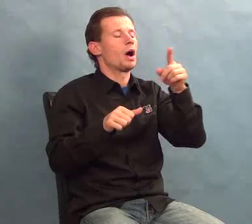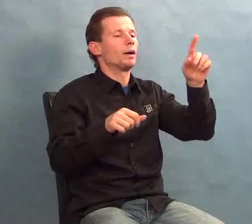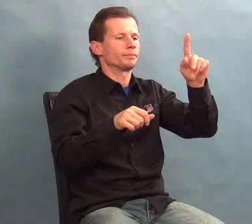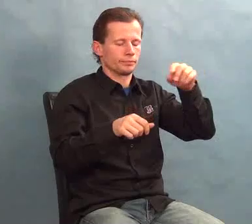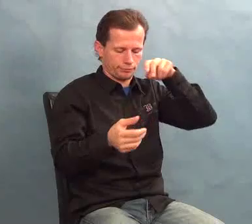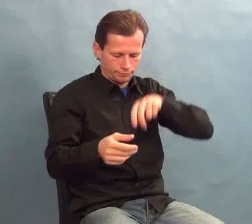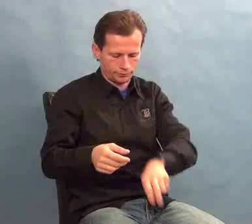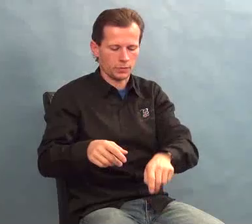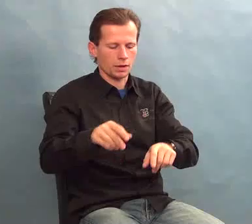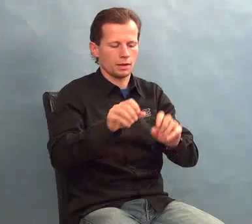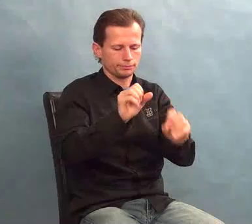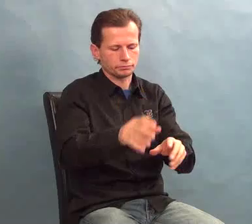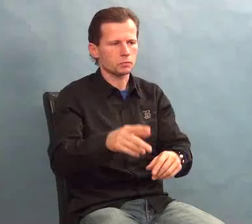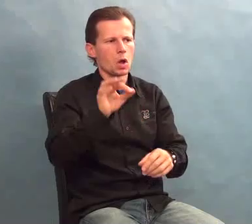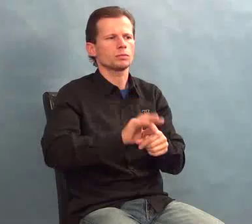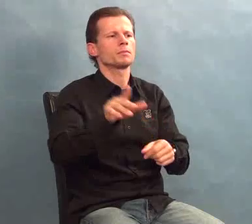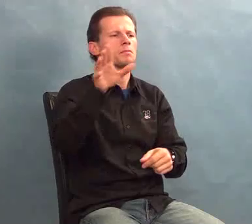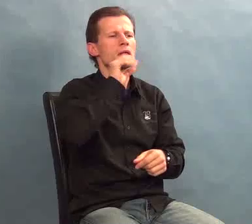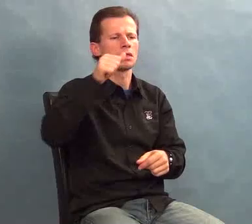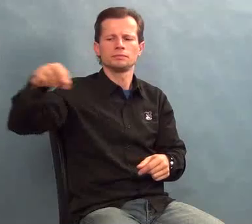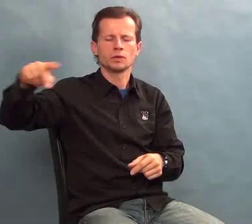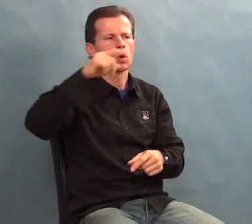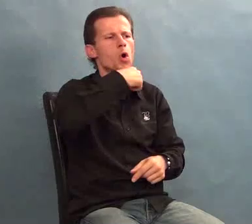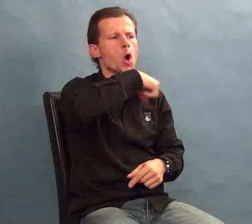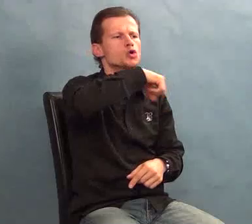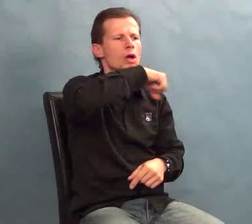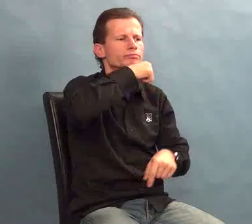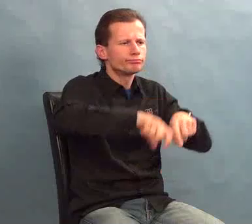Jak był na dole i wrzucał gruszki, zobaczył pana prowadzącego kozę.